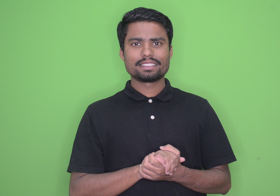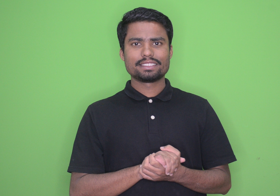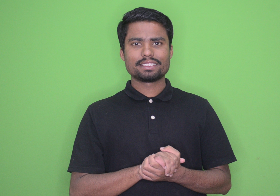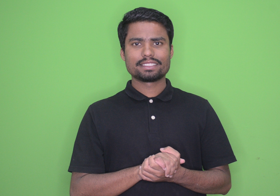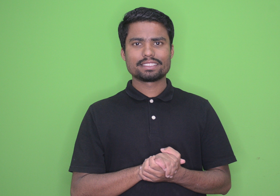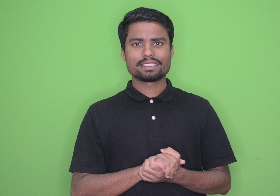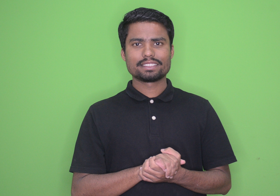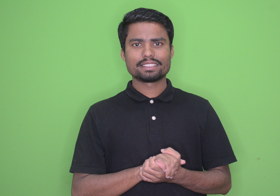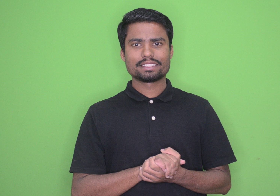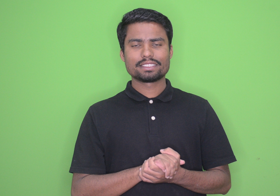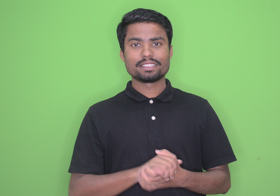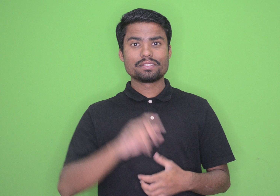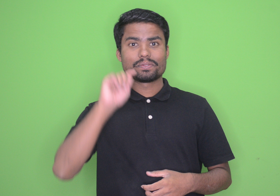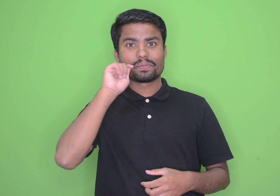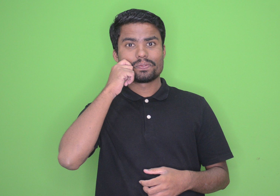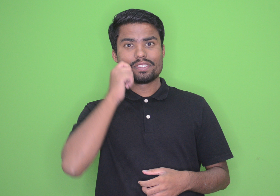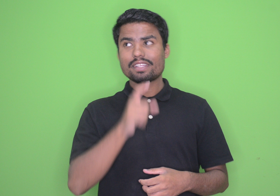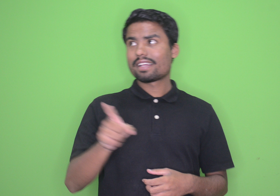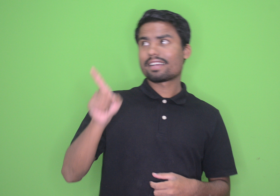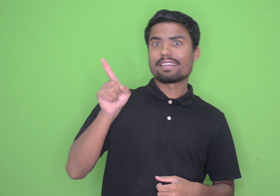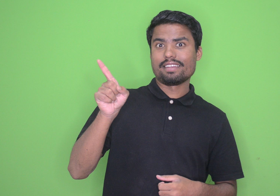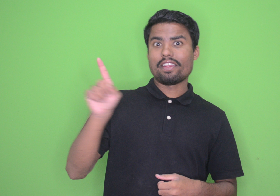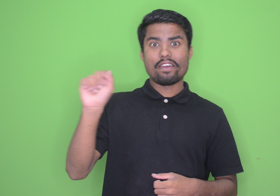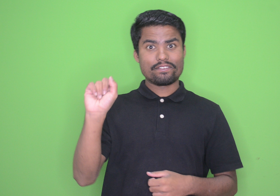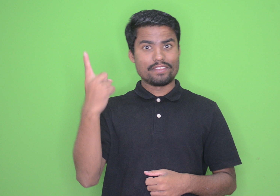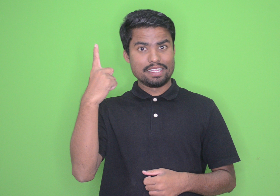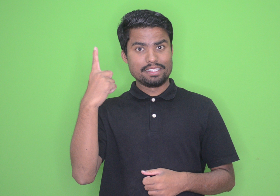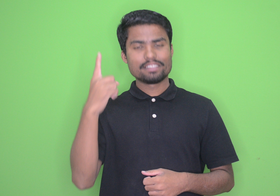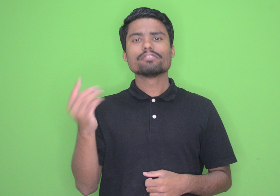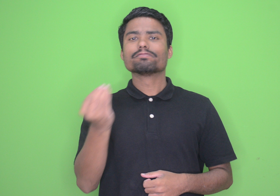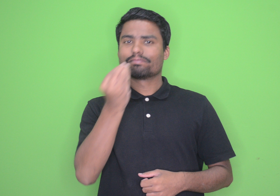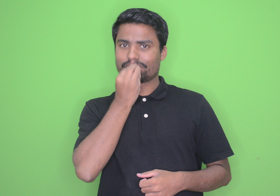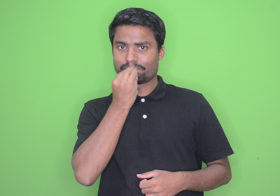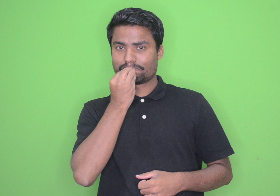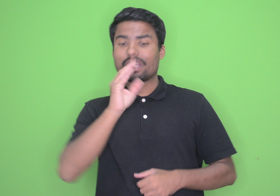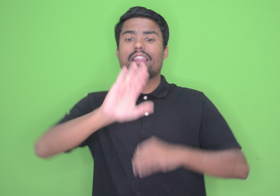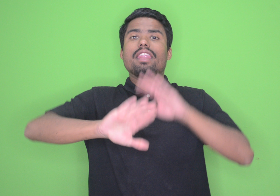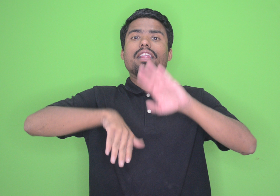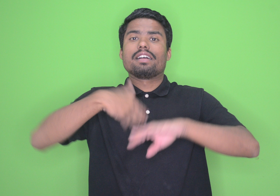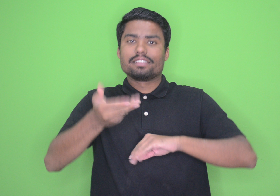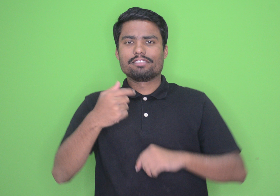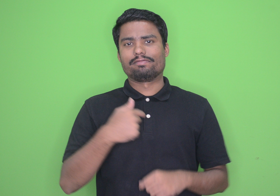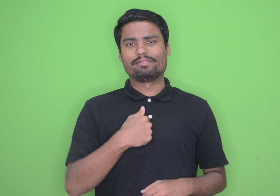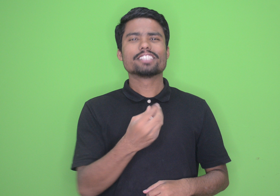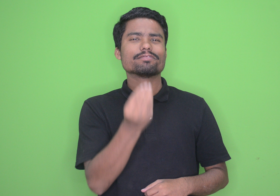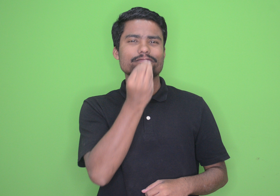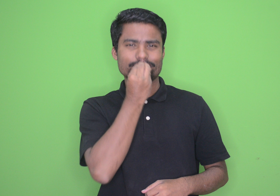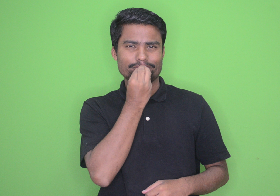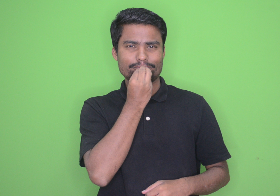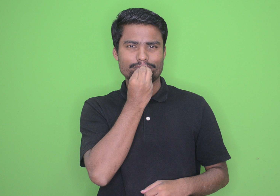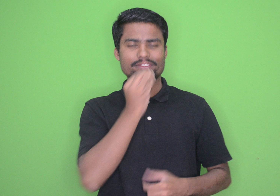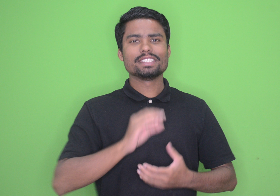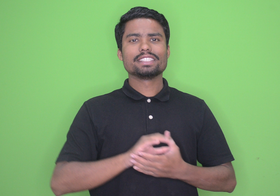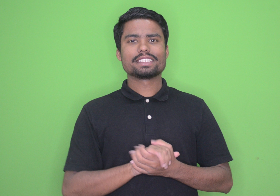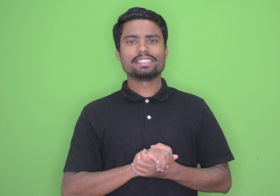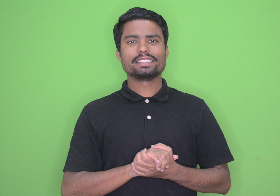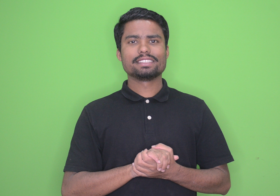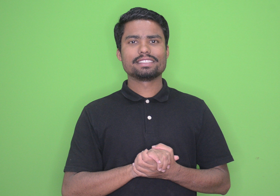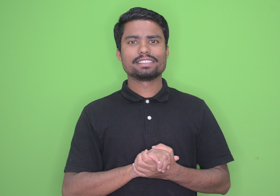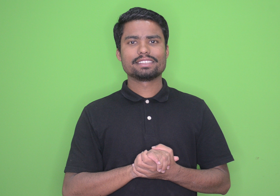i will eat after him